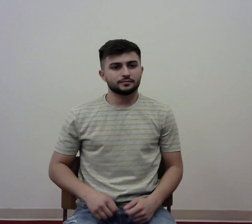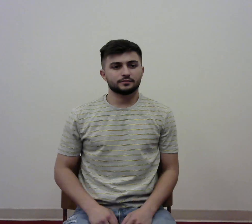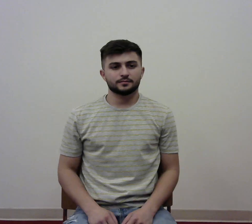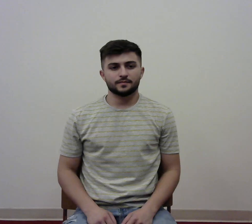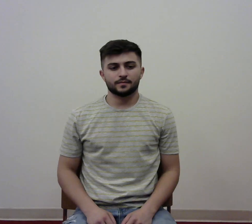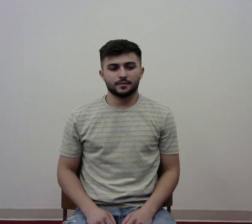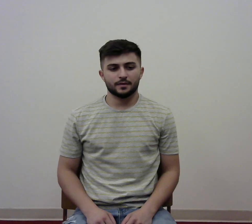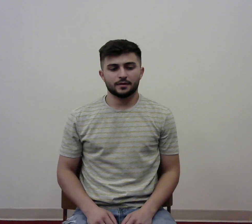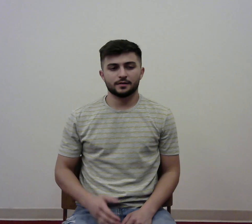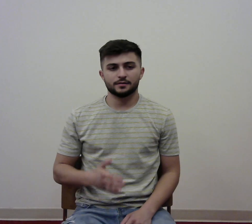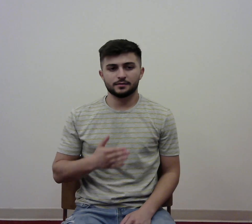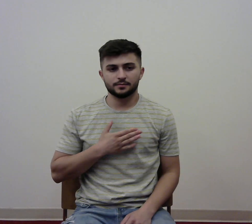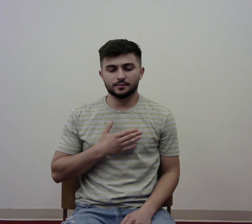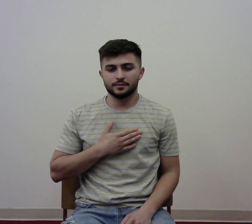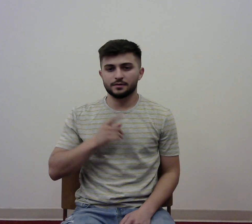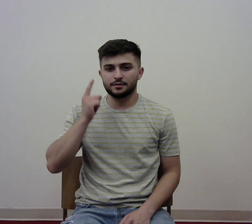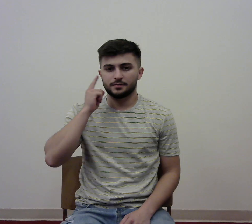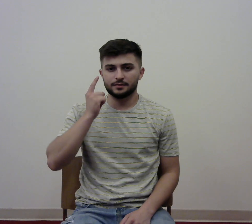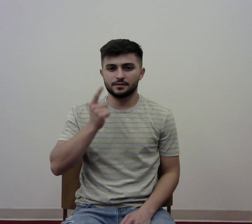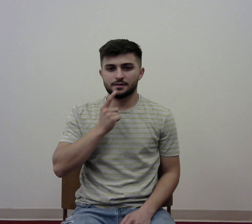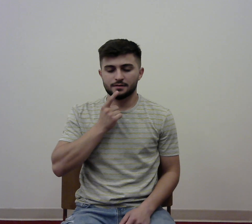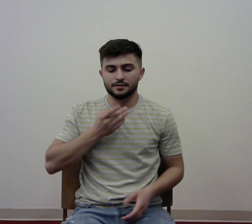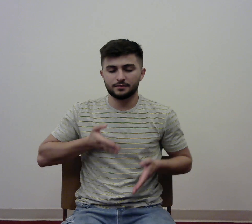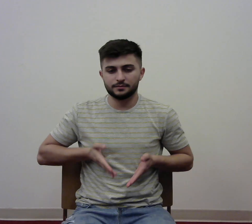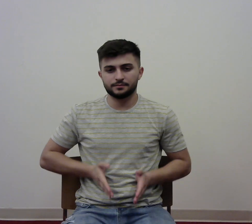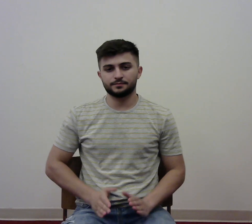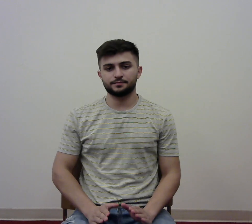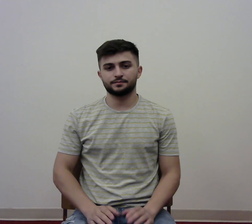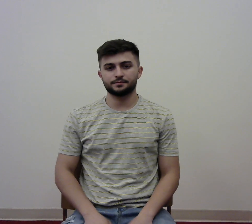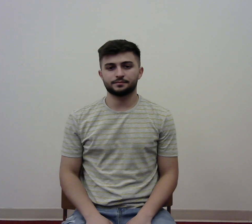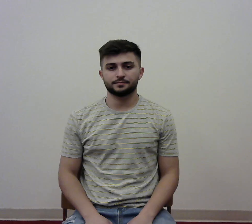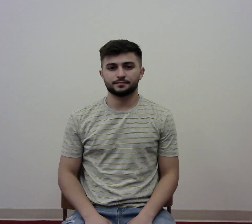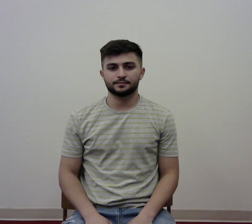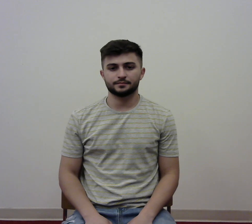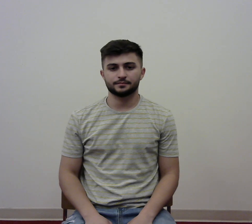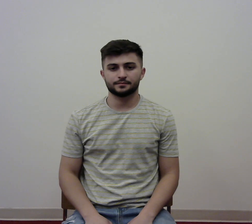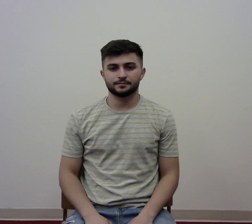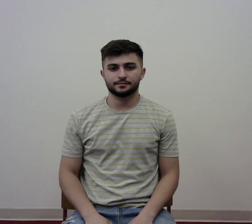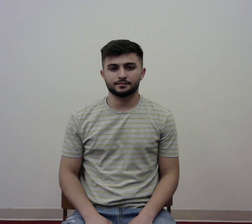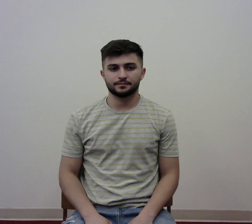Mənim eşitmə məhdudiyyətim anadangəlmədir